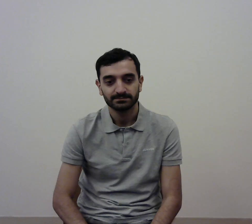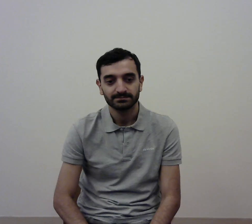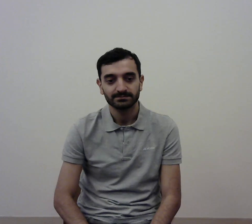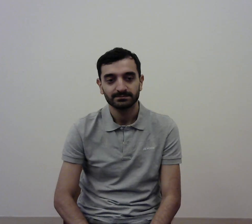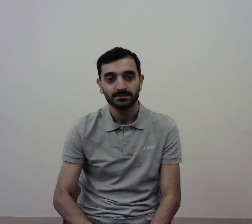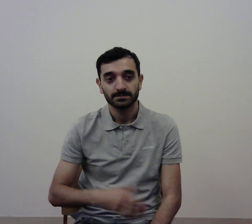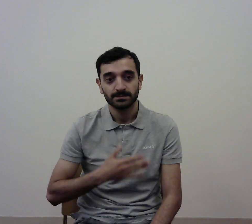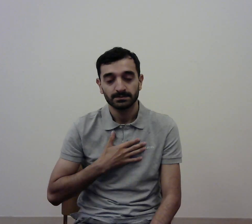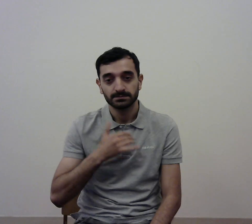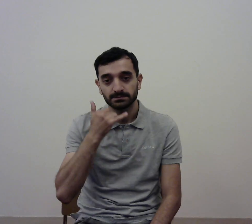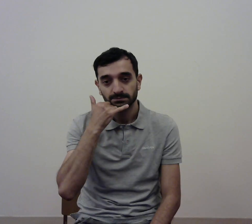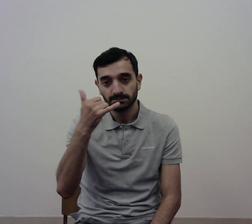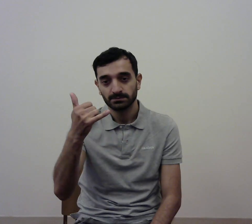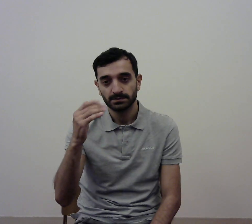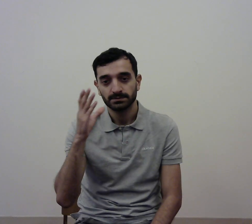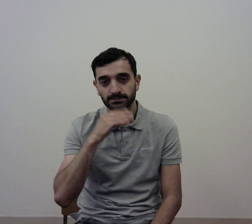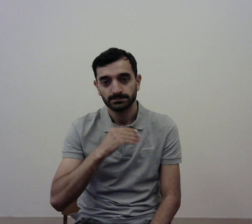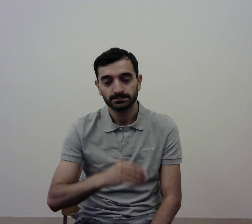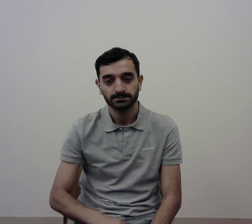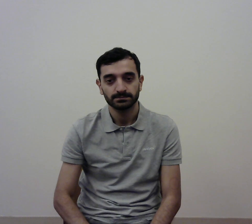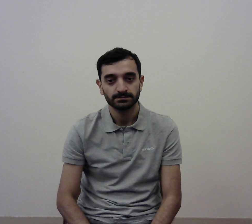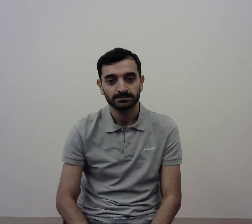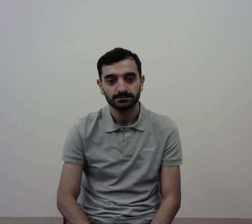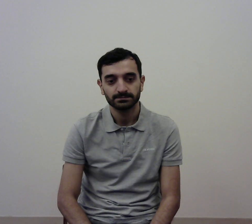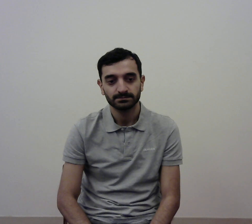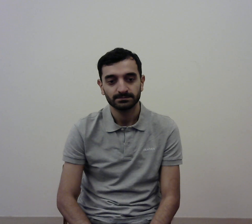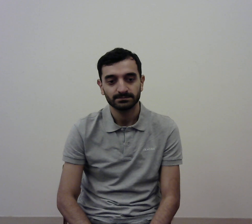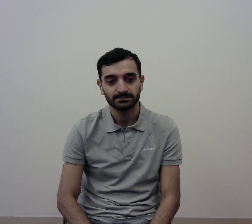Mən zəng edə bilərəmmi?